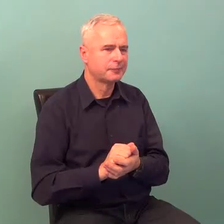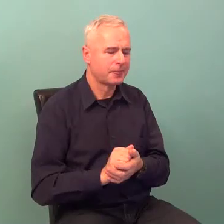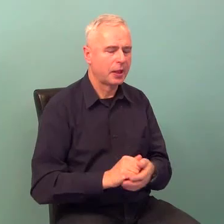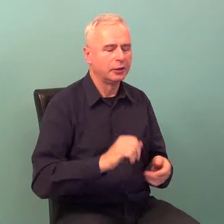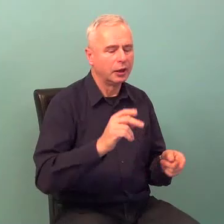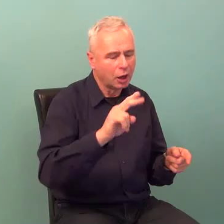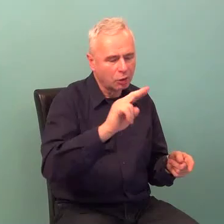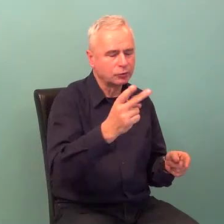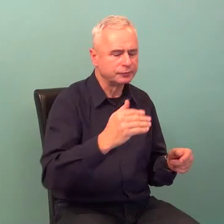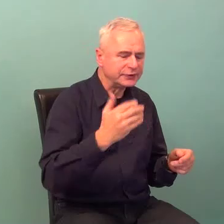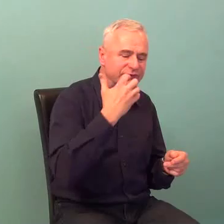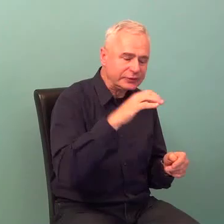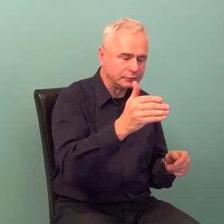Na drugi tydzień, wcześniej...